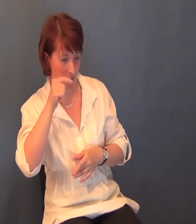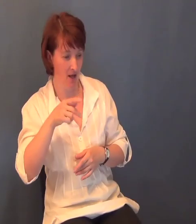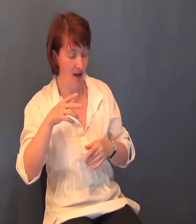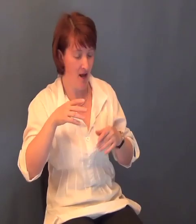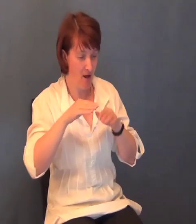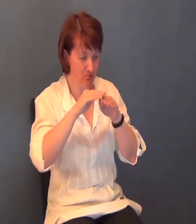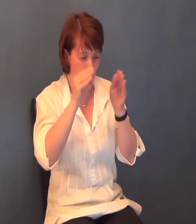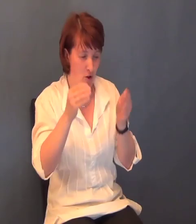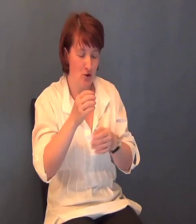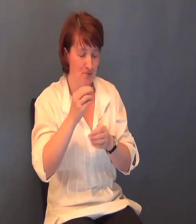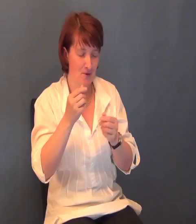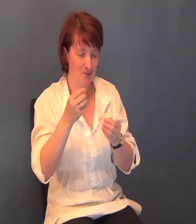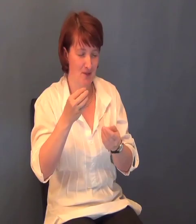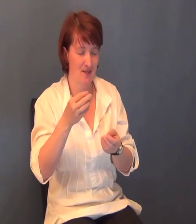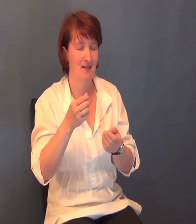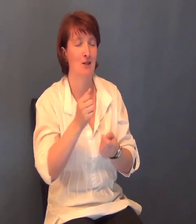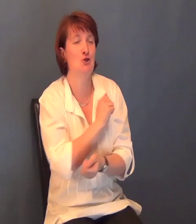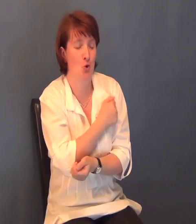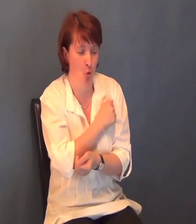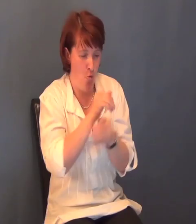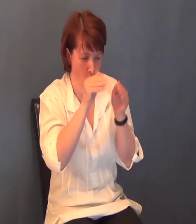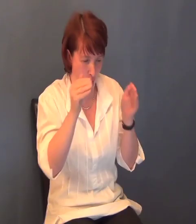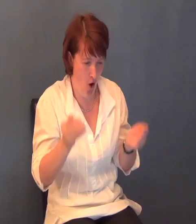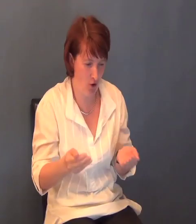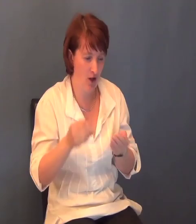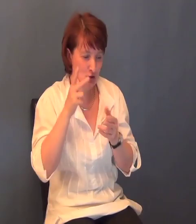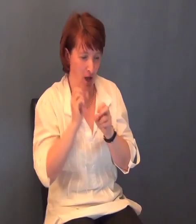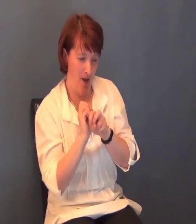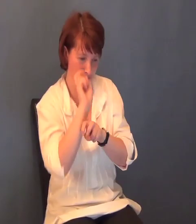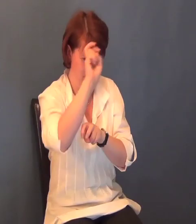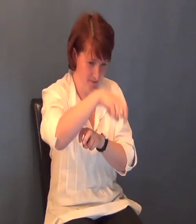A z tego pojemnika, szklanego pojemnika wychodzi żaba.